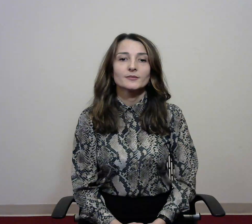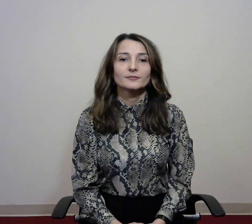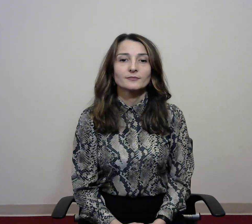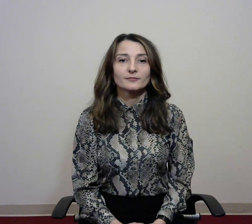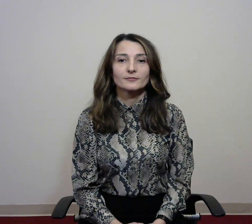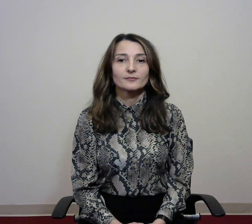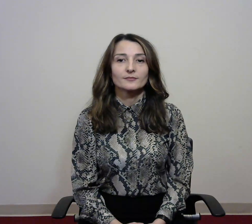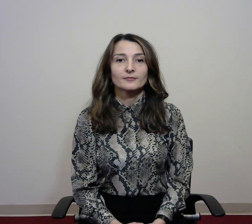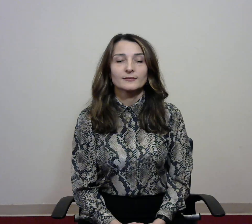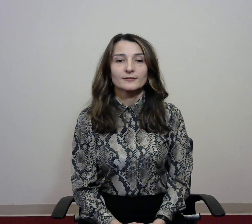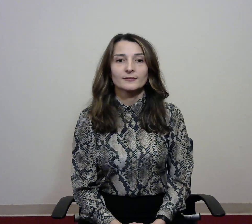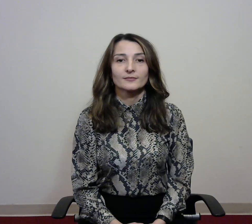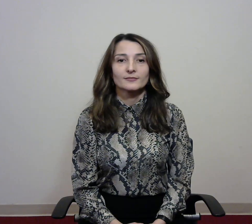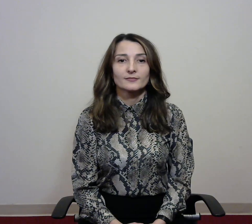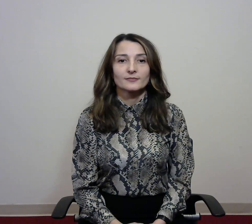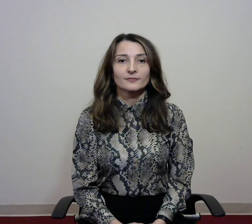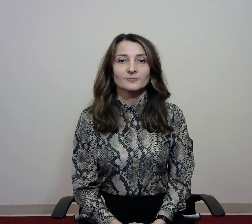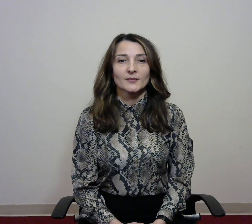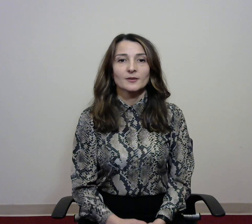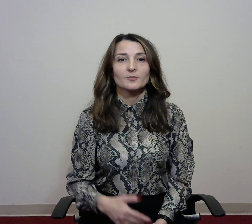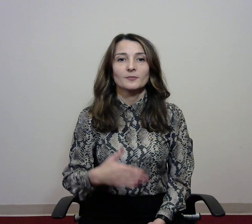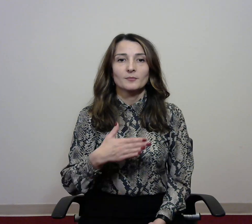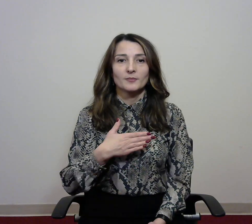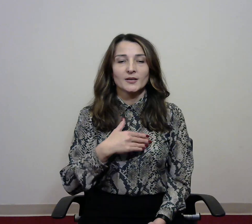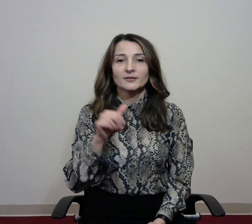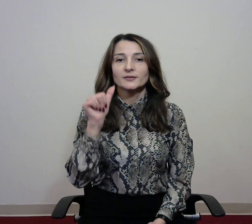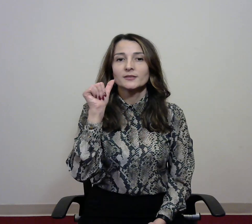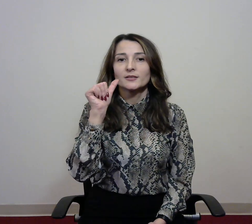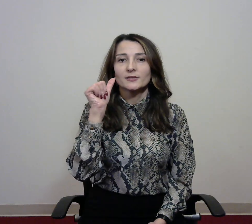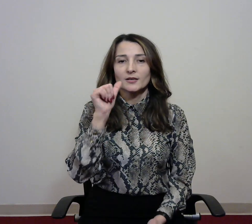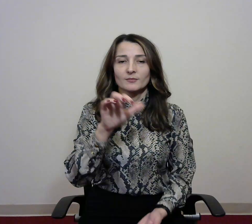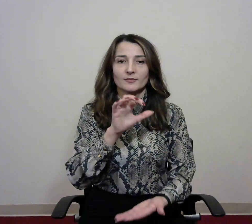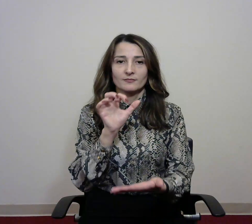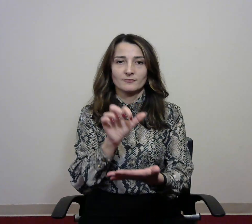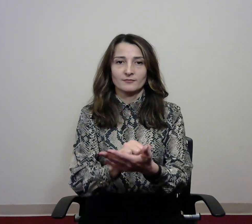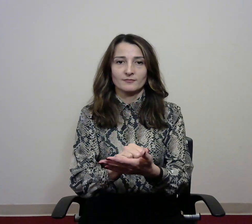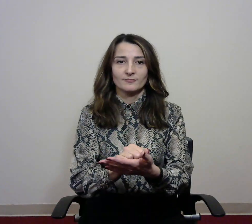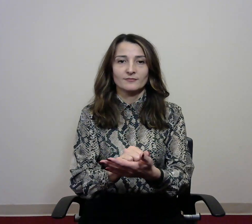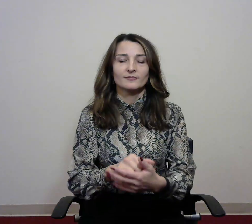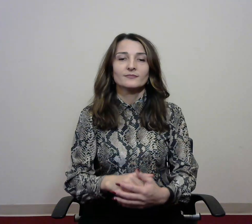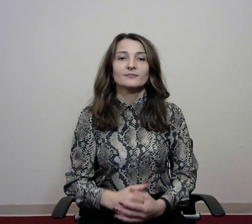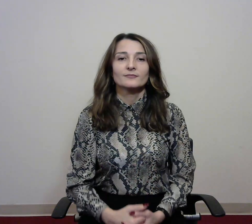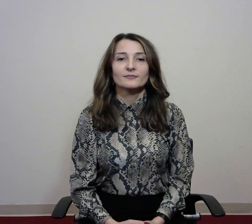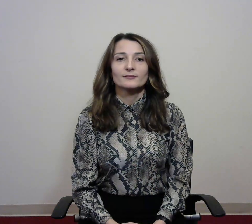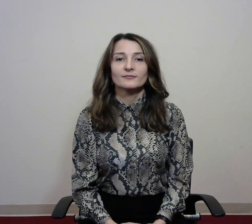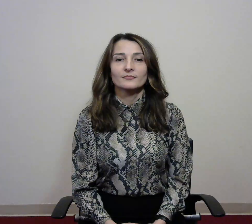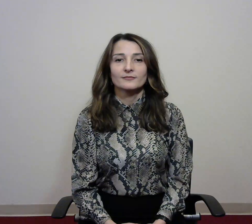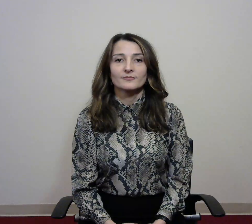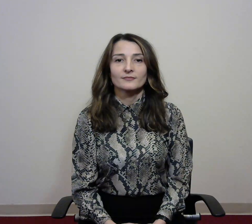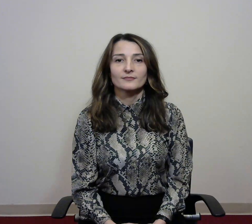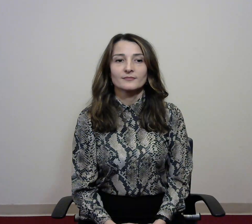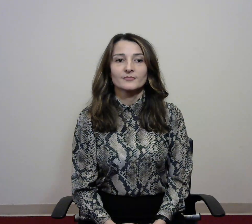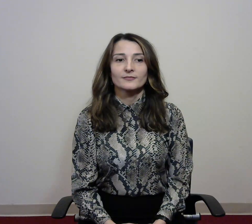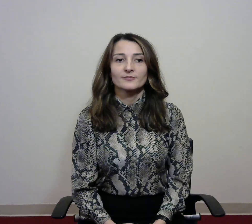Mən sabah məşğulam